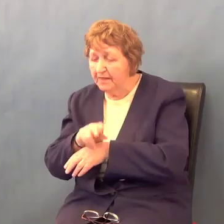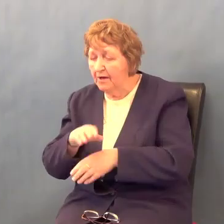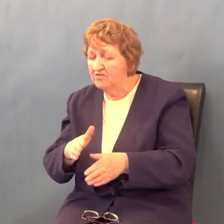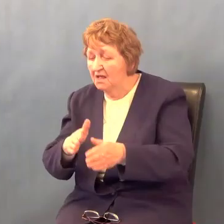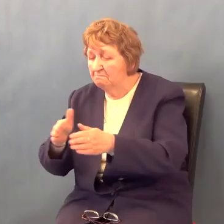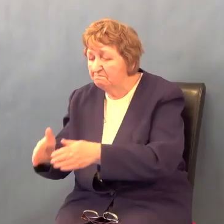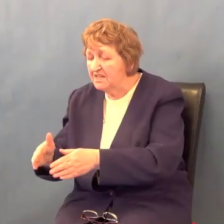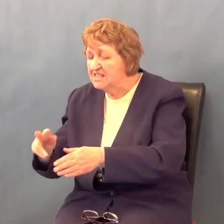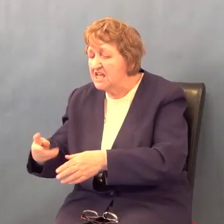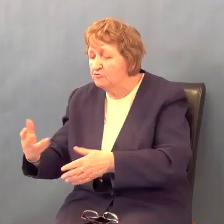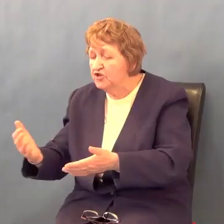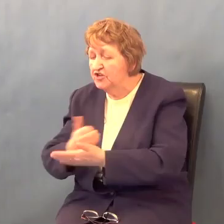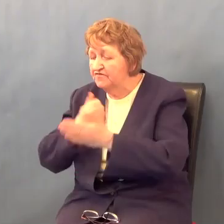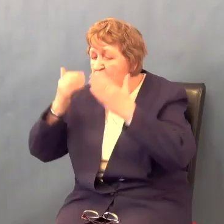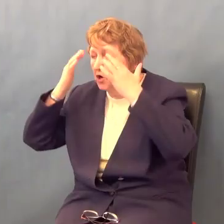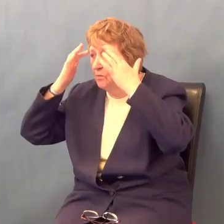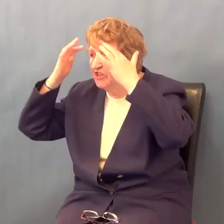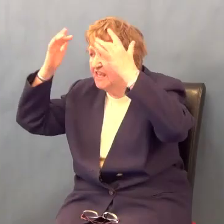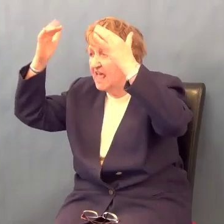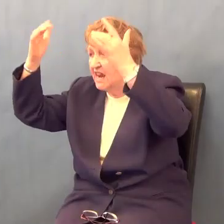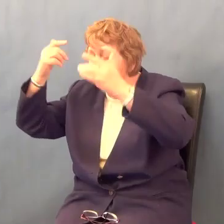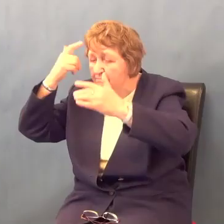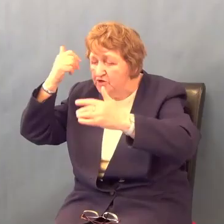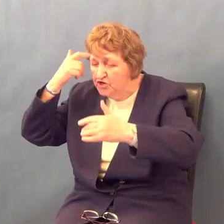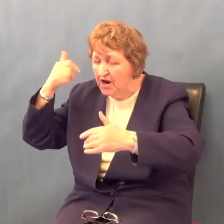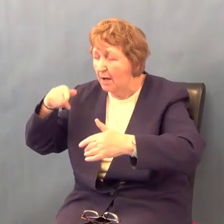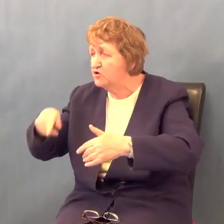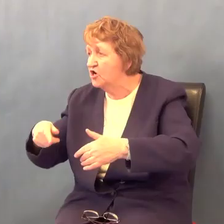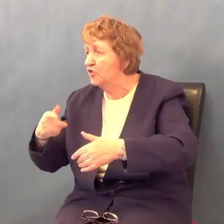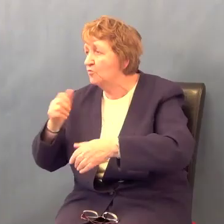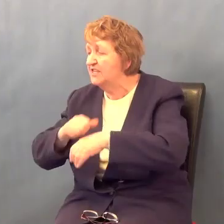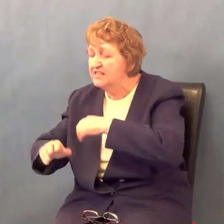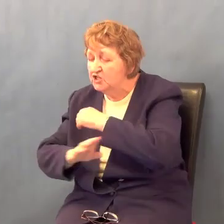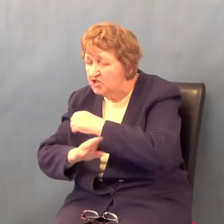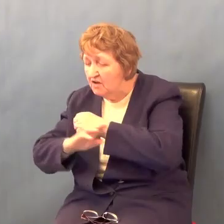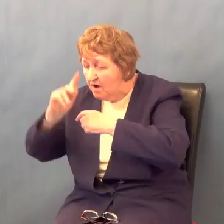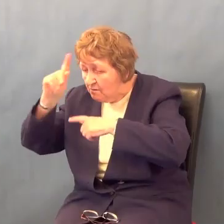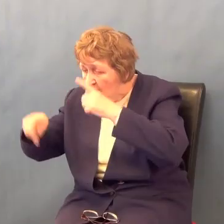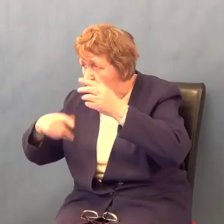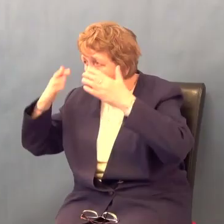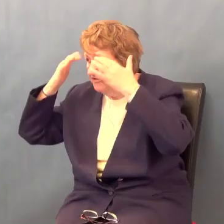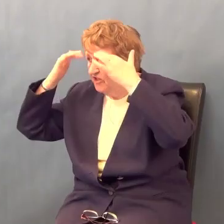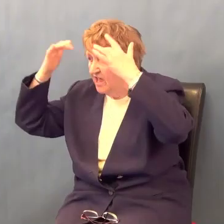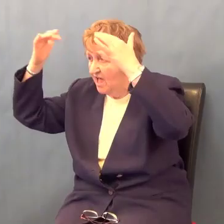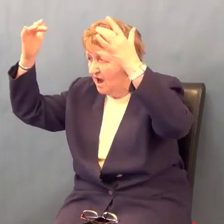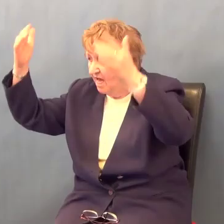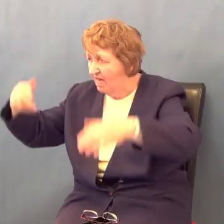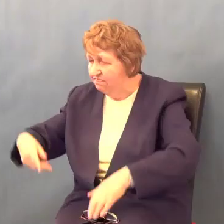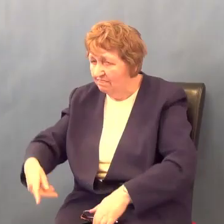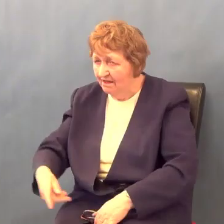Następnie coś chwycił i myślał, że to jest drzewo, ale okazało się, że są to rogi jelenia.